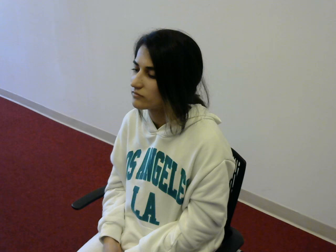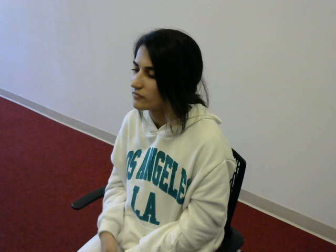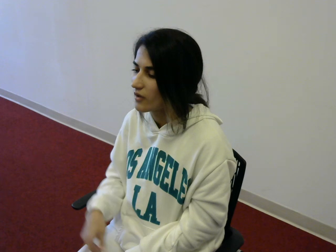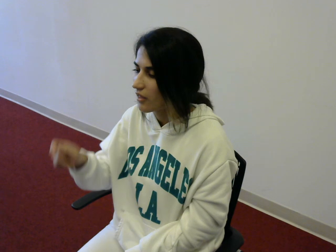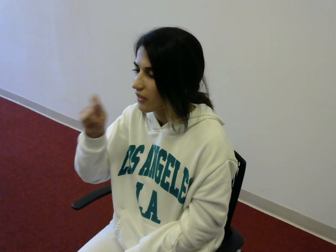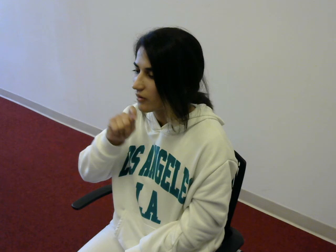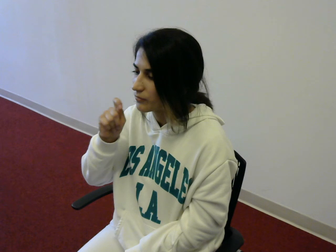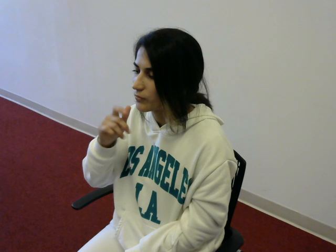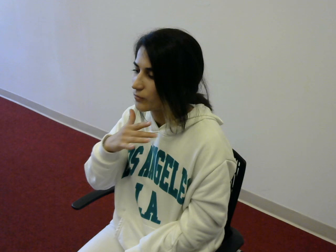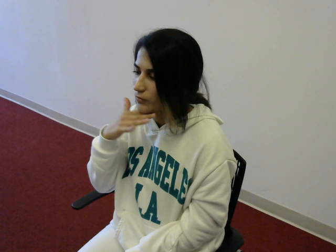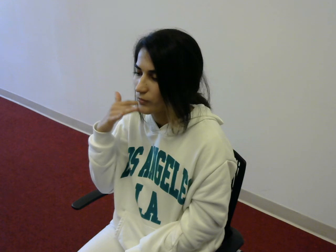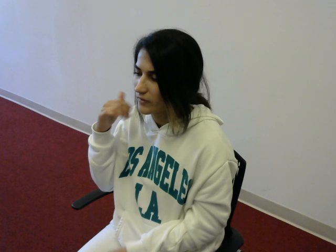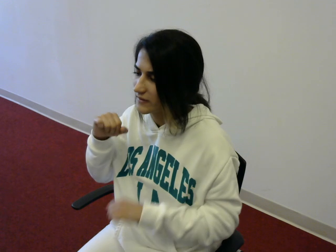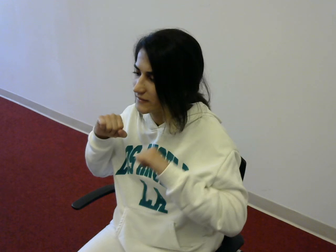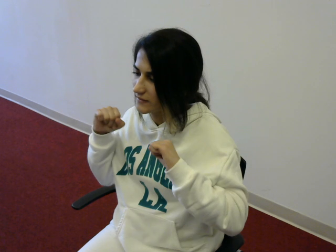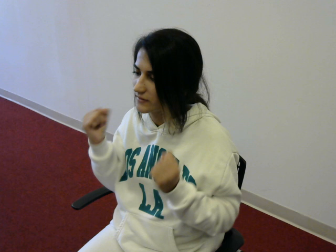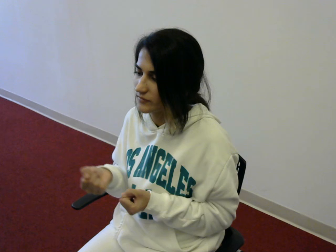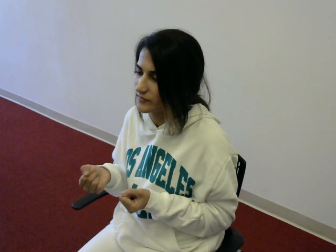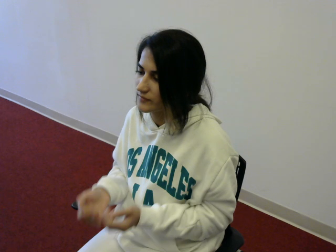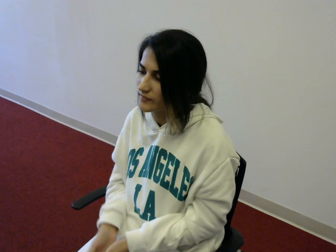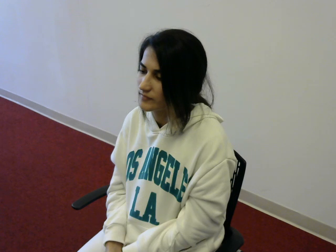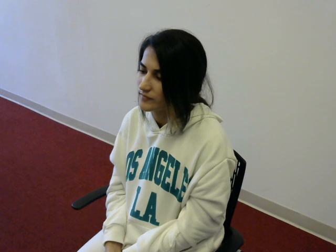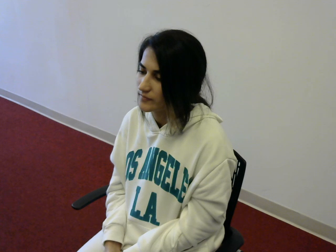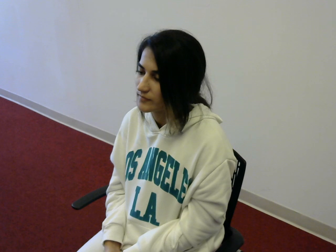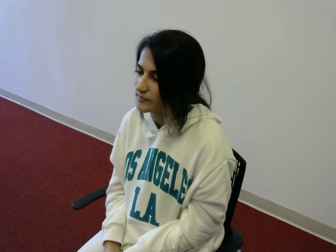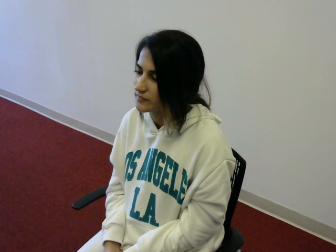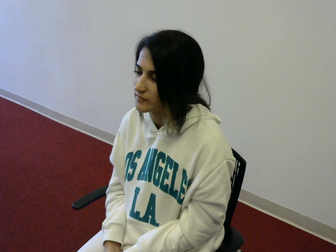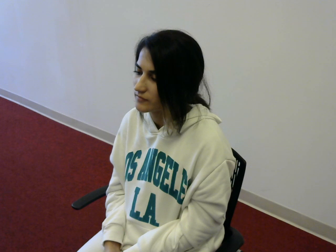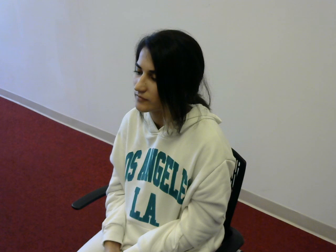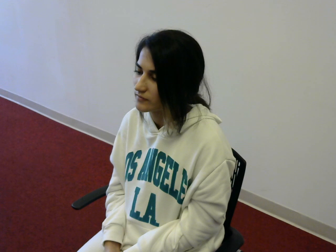Dondurma çox soyuqdur